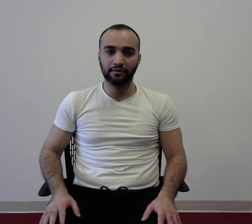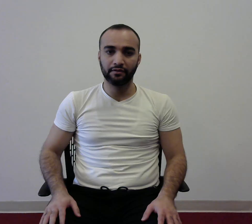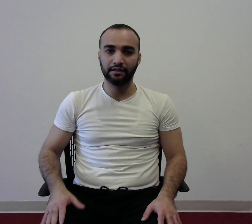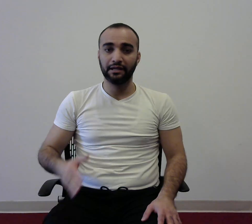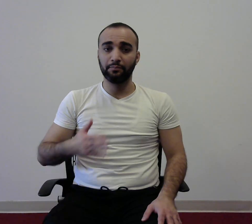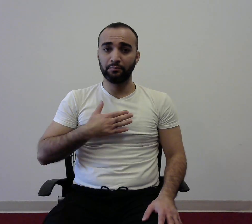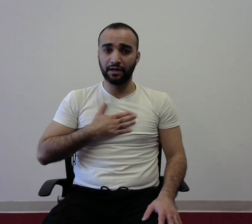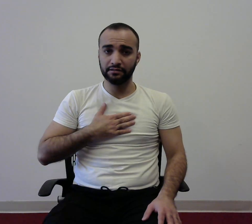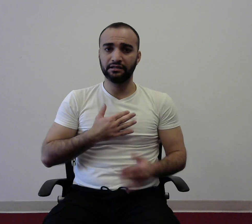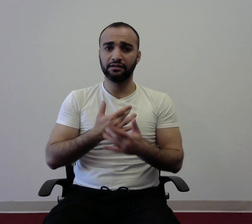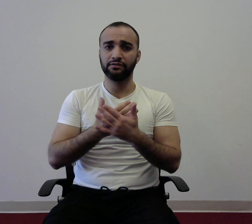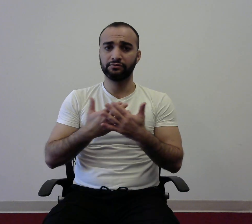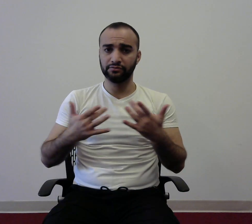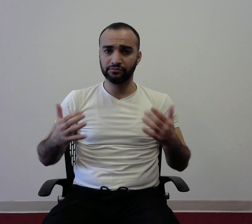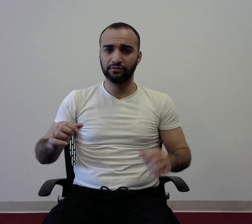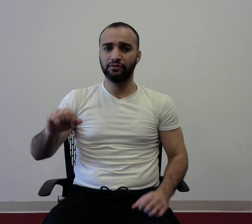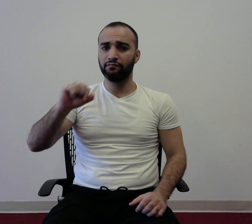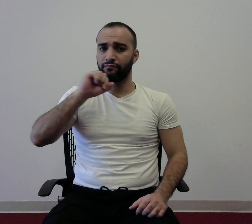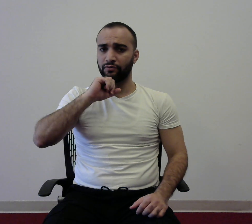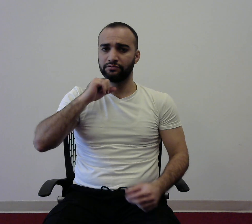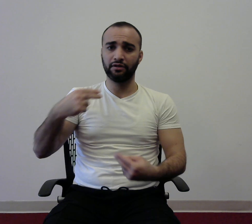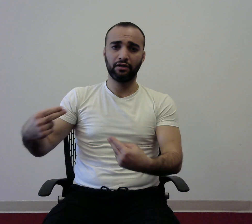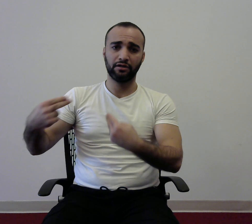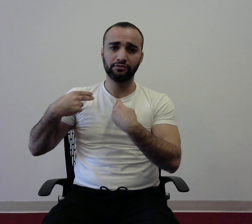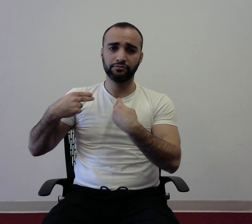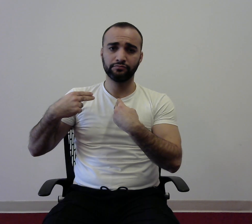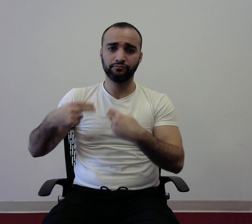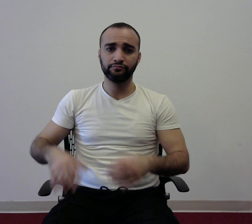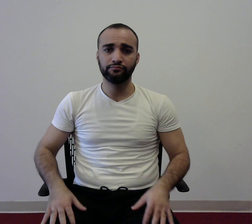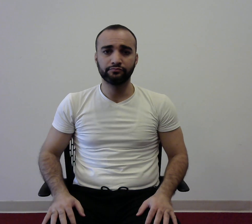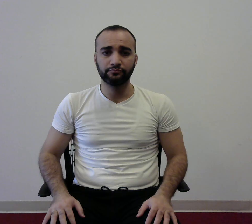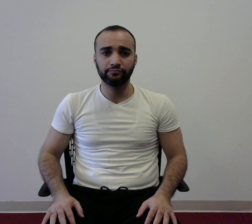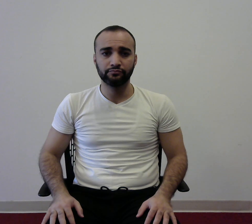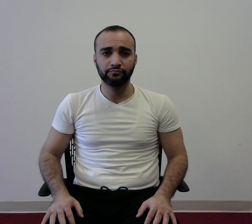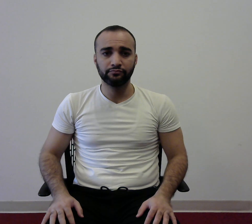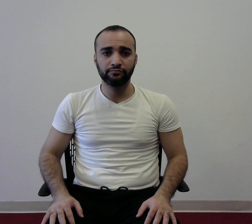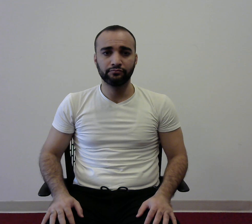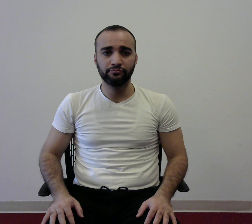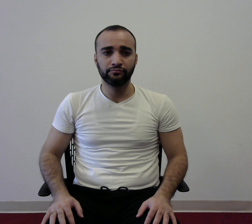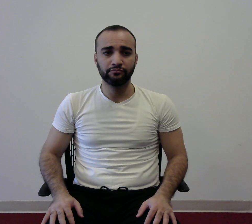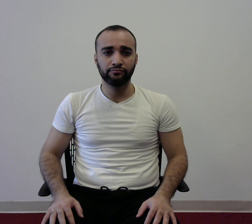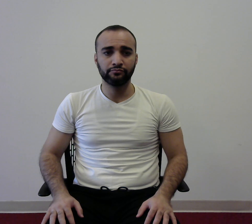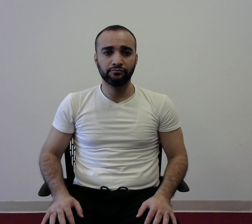Mənim əşyalarımı oğurlayıblar